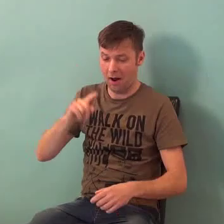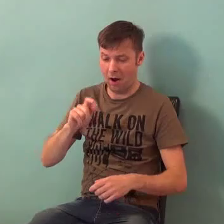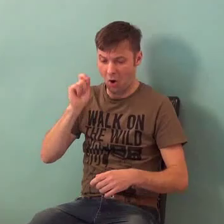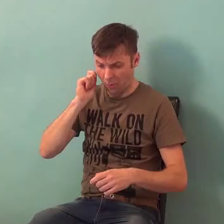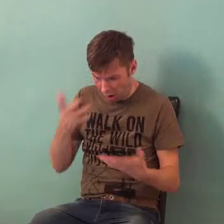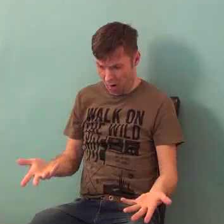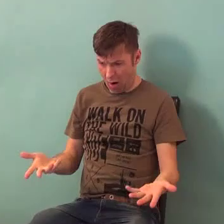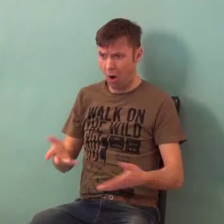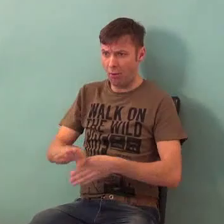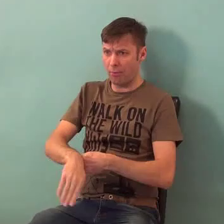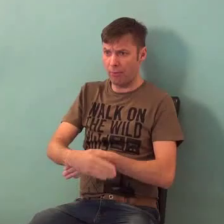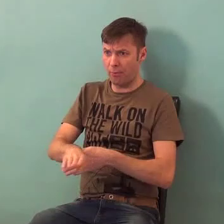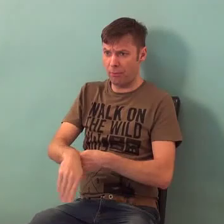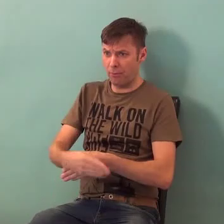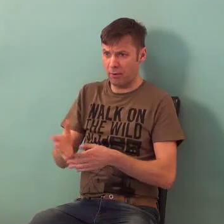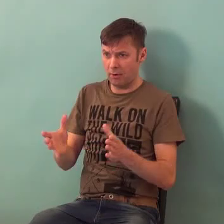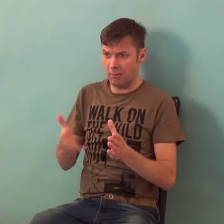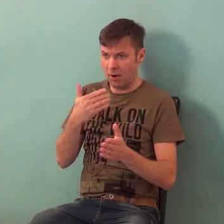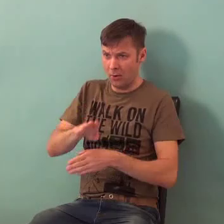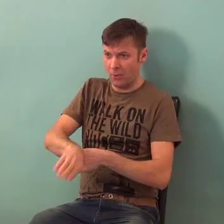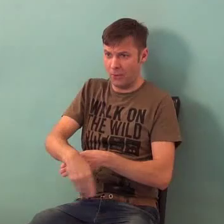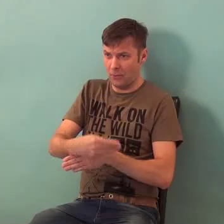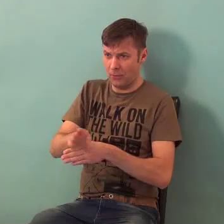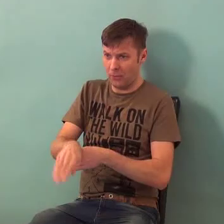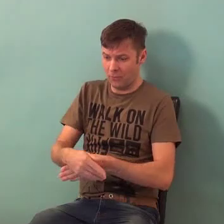Kobieta dziwi się, bo miska jest pusta, nic w niej nie ma.